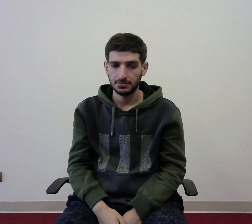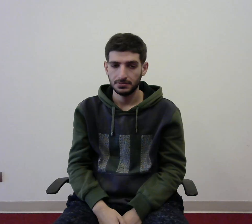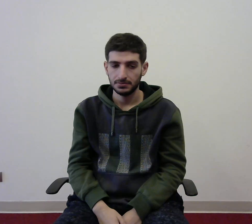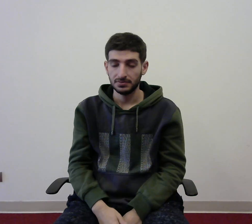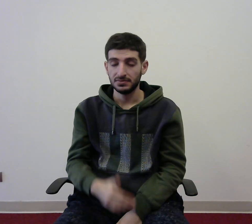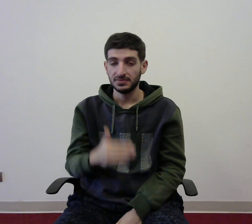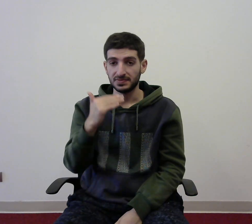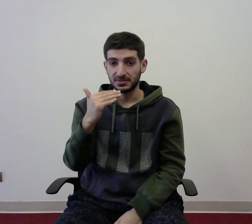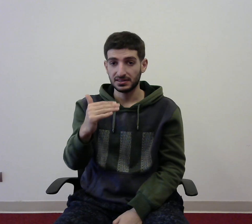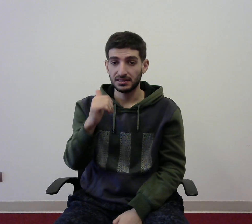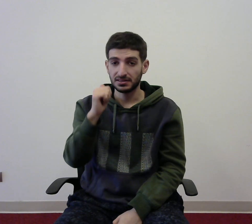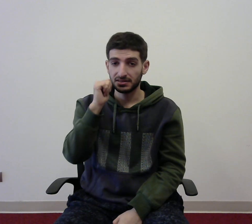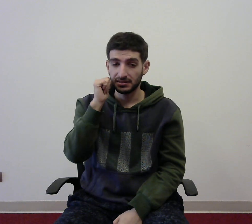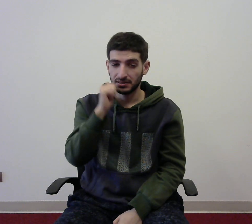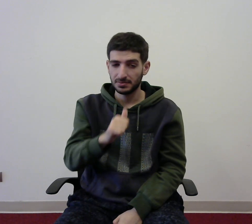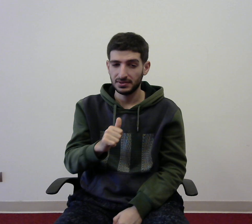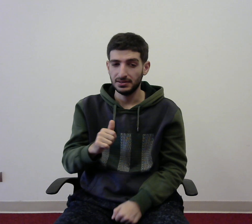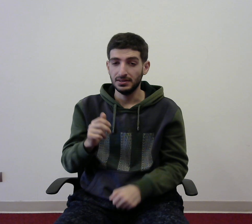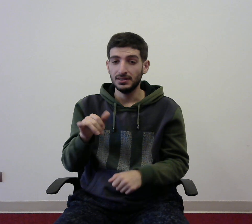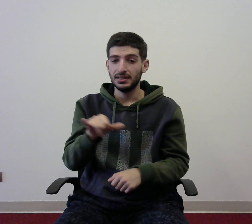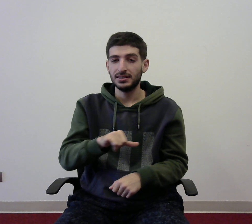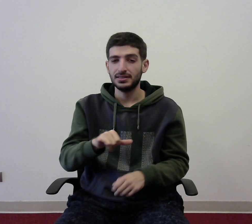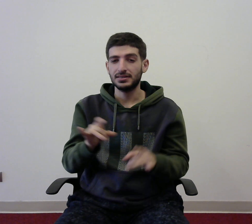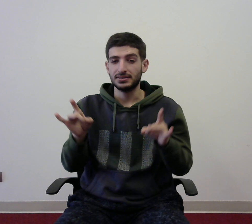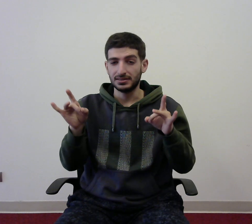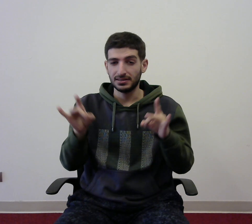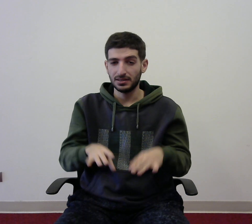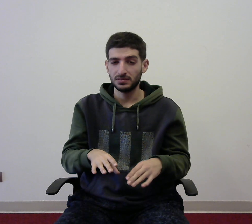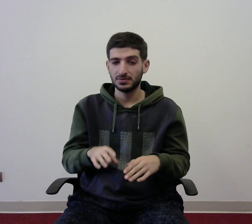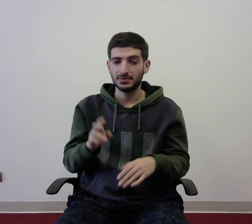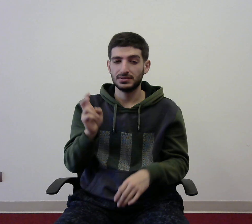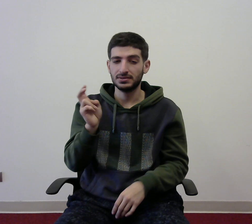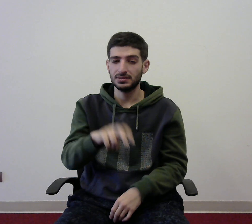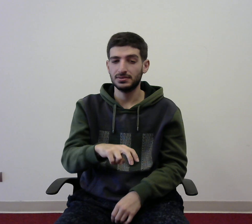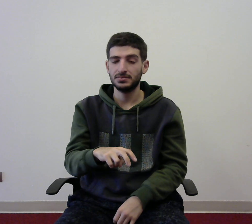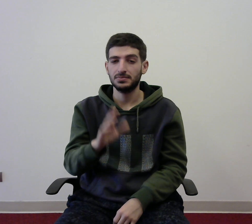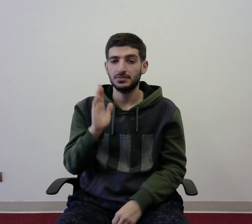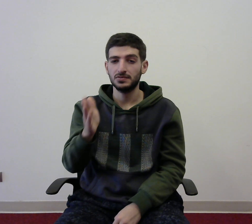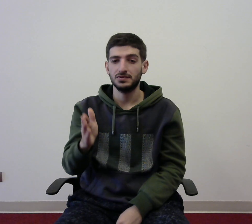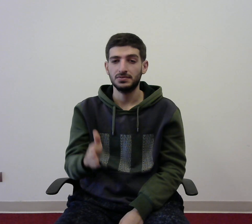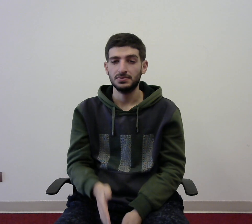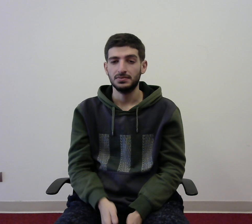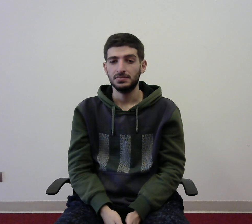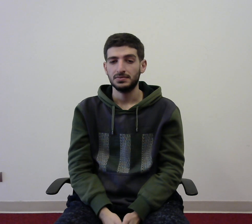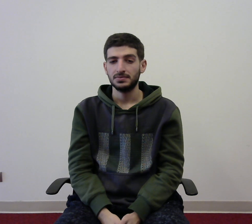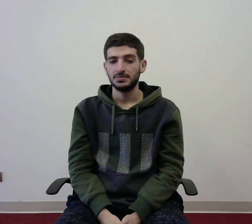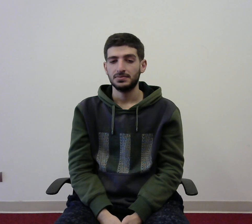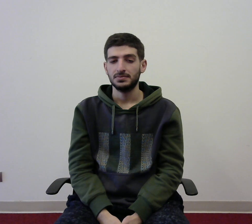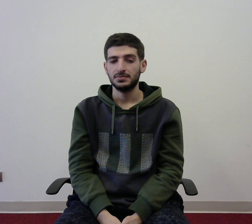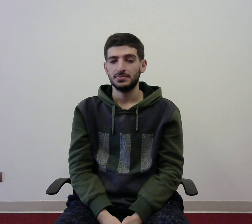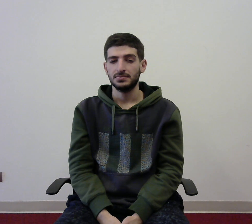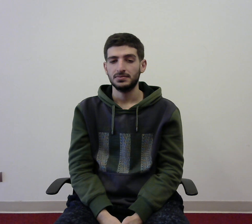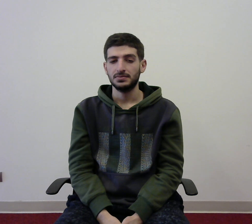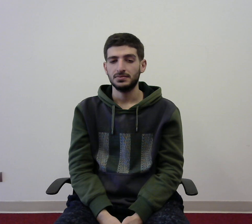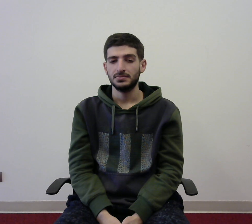Siz sabah hansı restorana gedəcəksiniz?